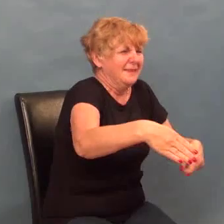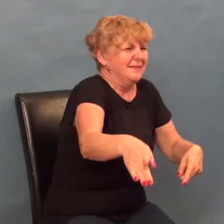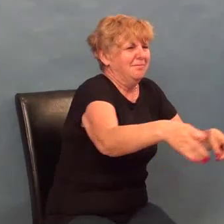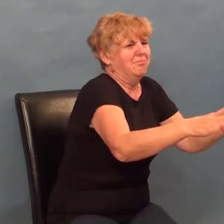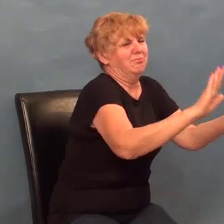Pobiegli.